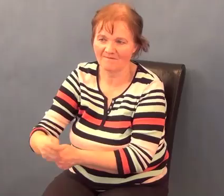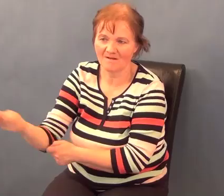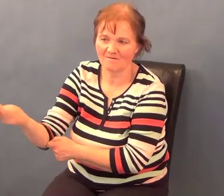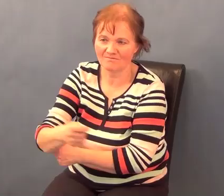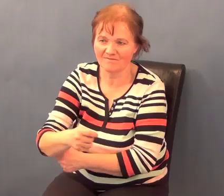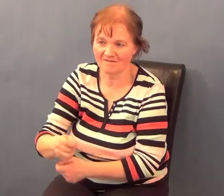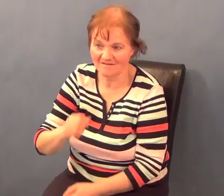Woda lecąca z rury ogrodowej.